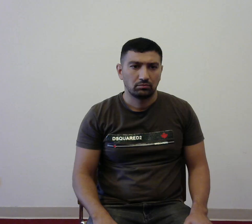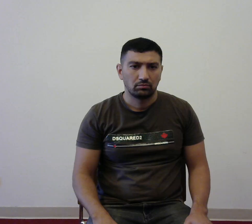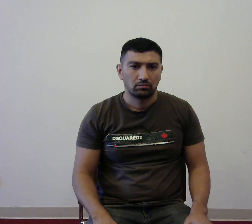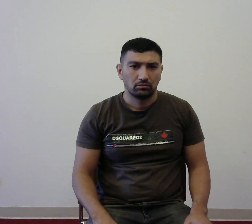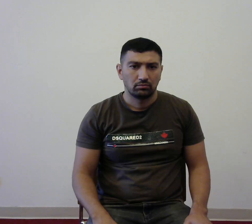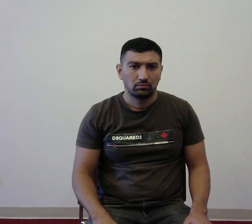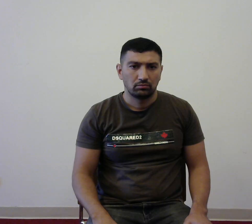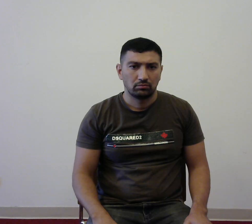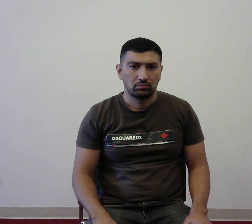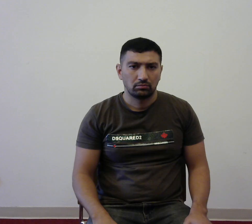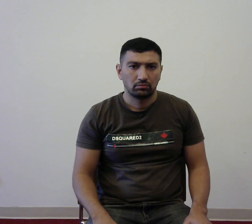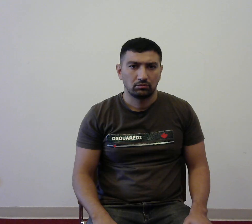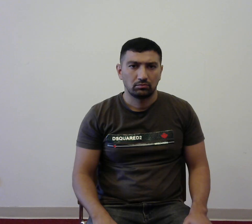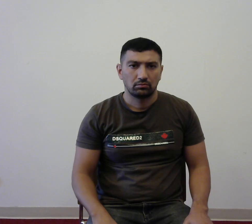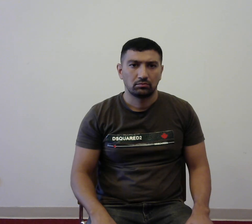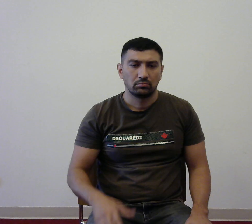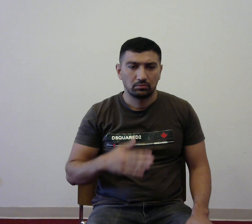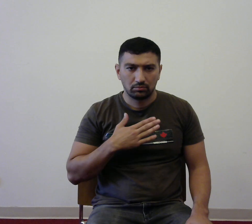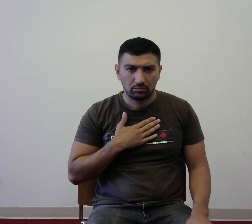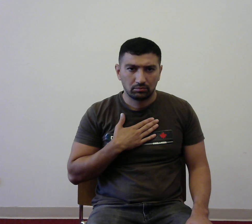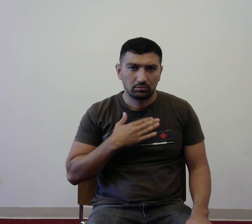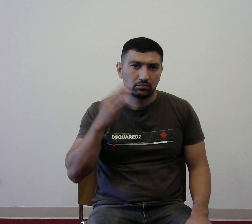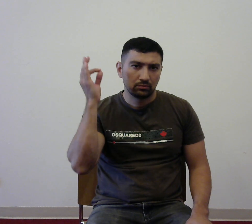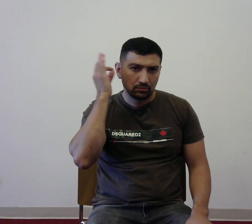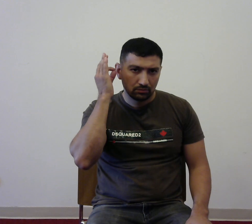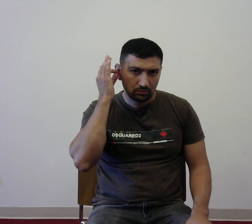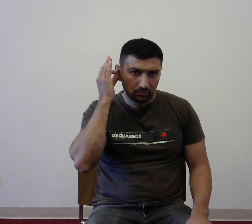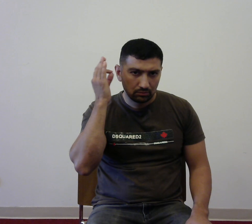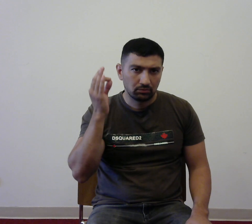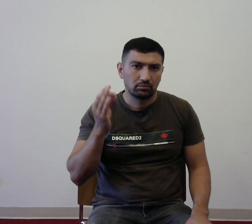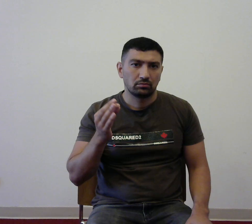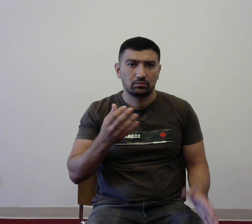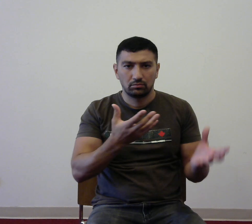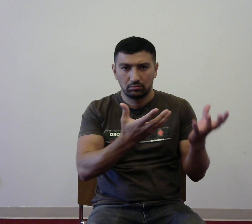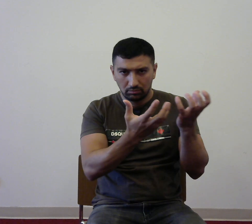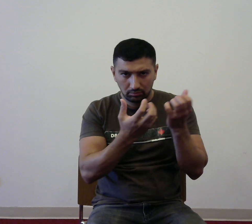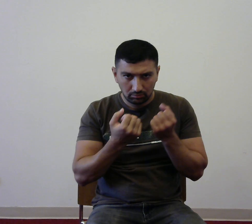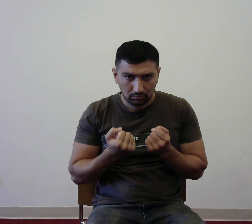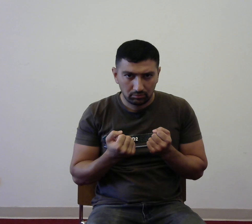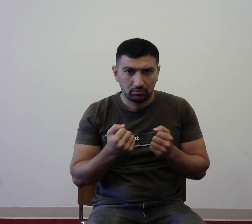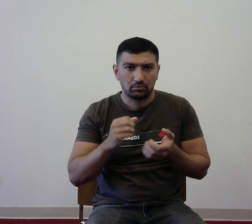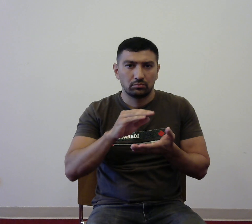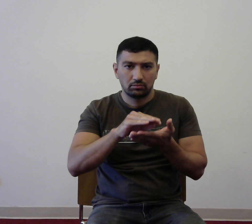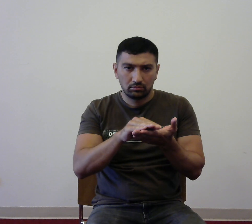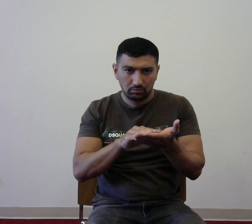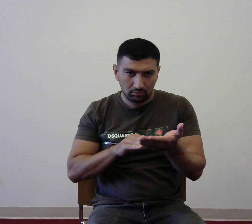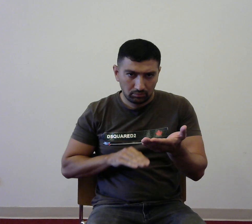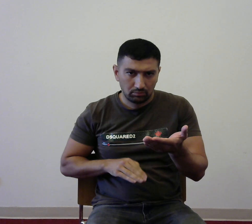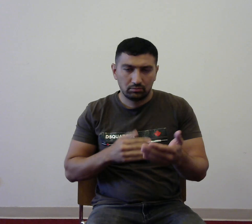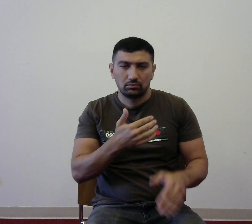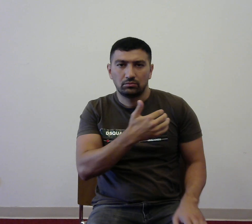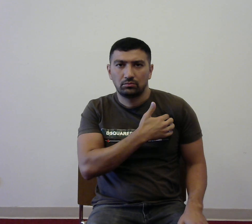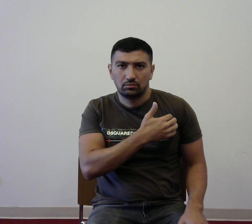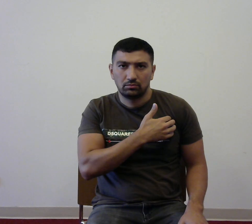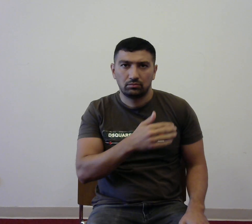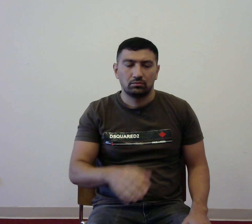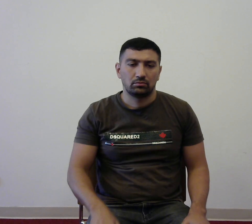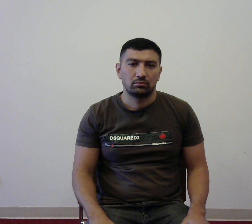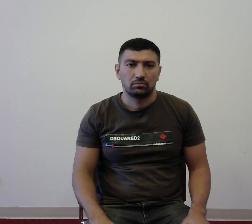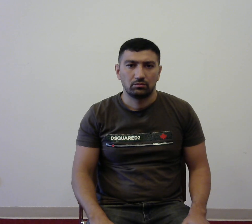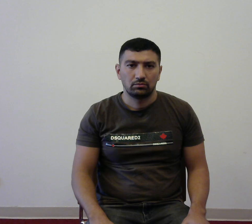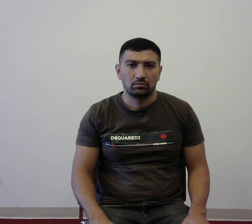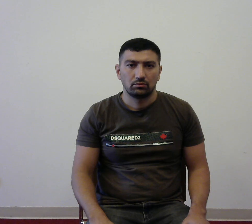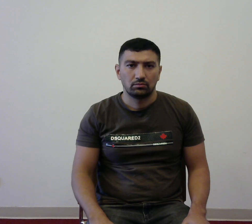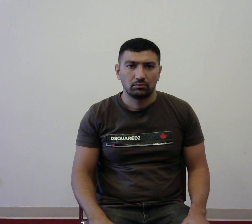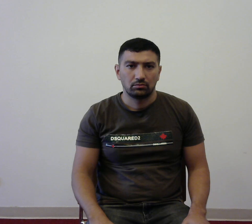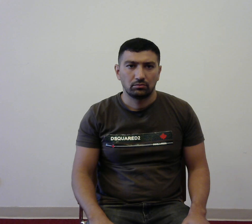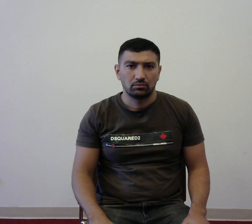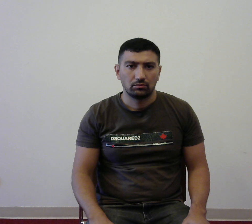Mən həkimin qəbuluna yazılmaq istəyirəm